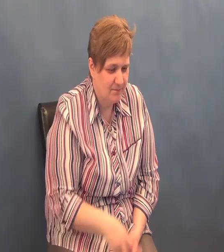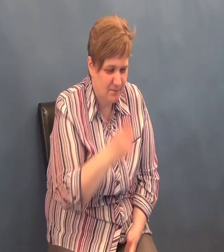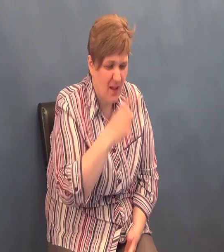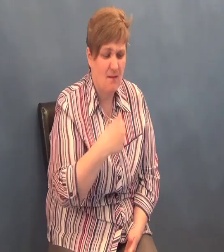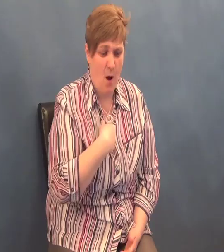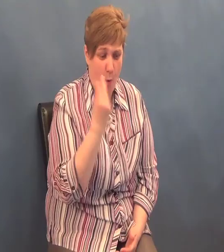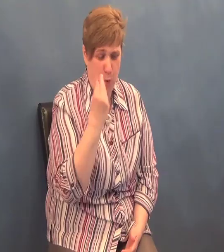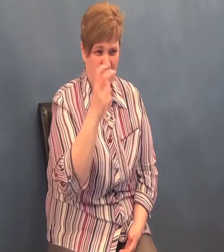Zobacz, było blisko.